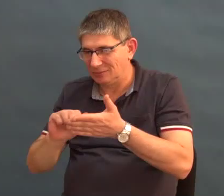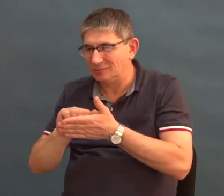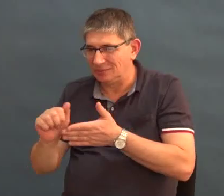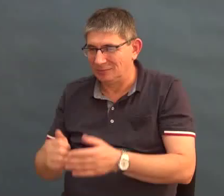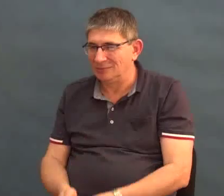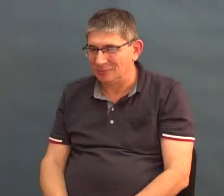Jest.